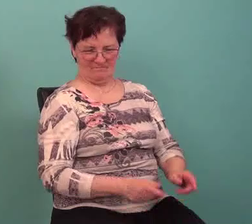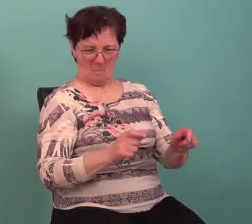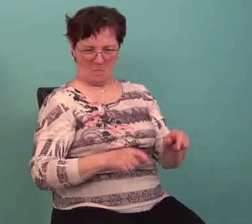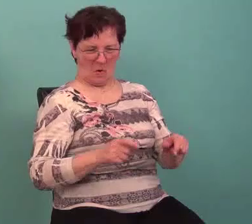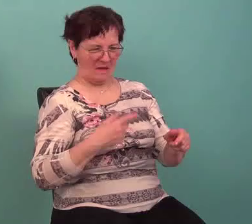Płot.